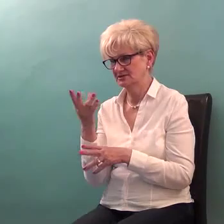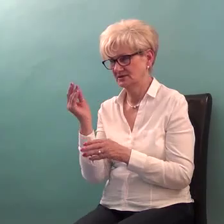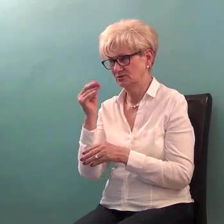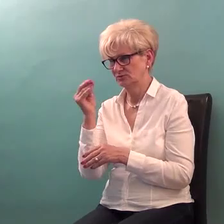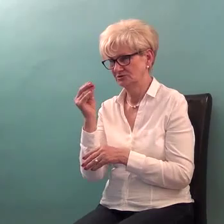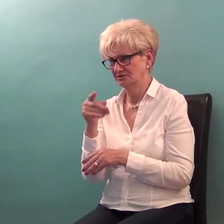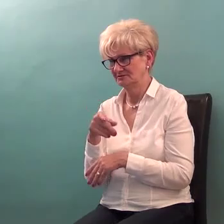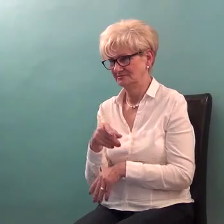Uczę się go.